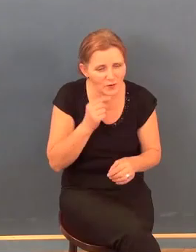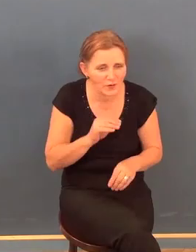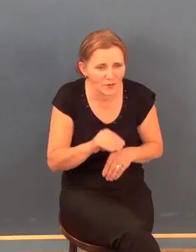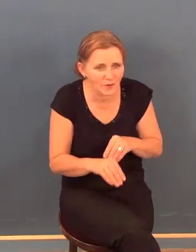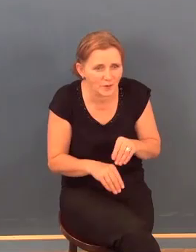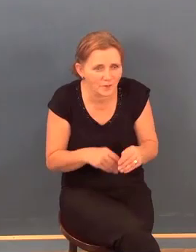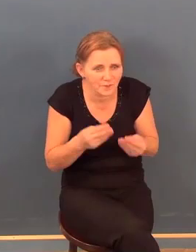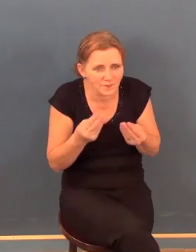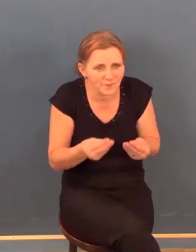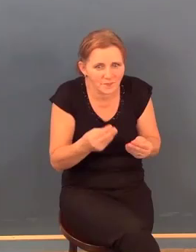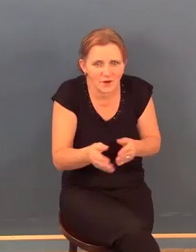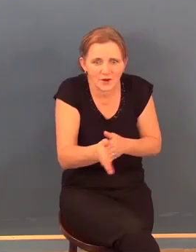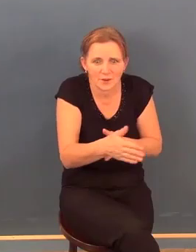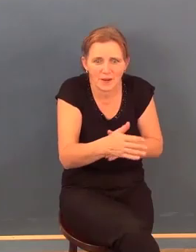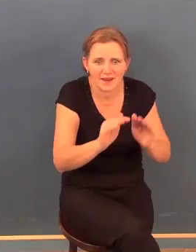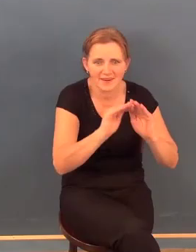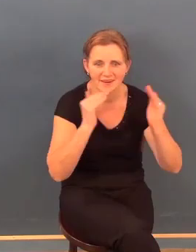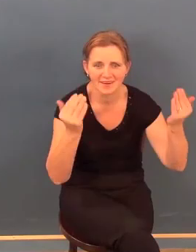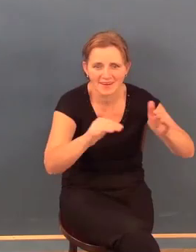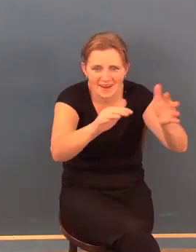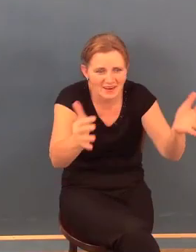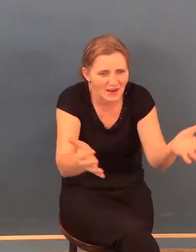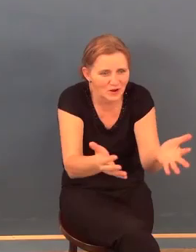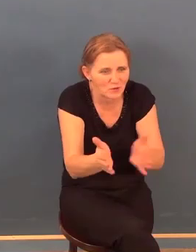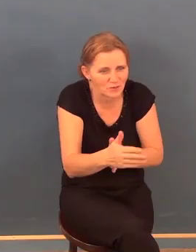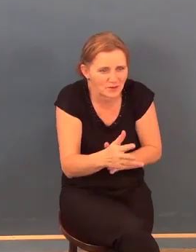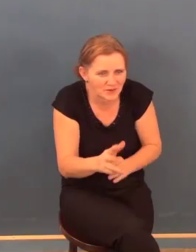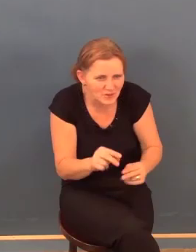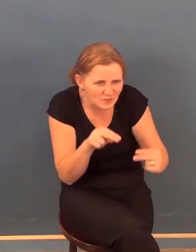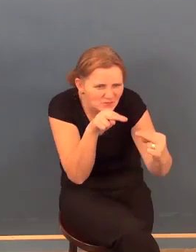Kot idzie. Cieszy się, bo w akwarium pływa rybka.